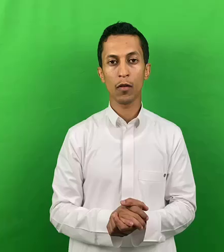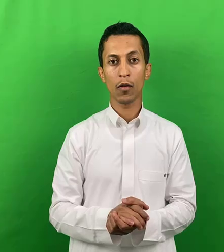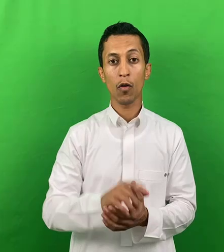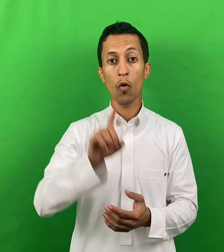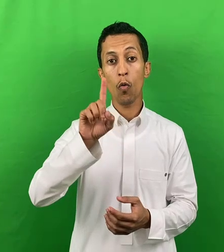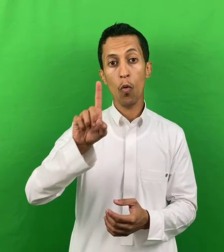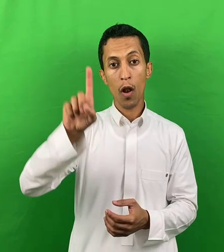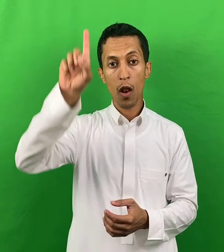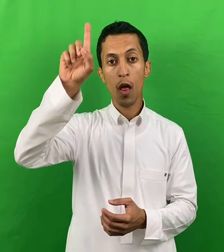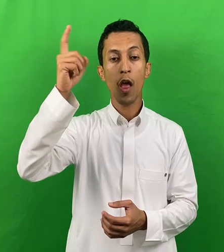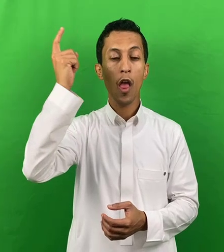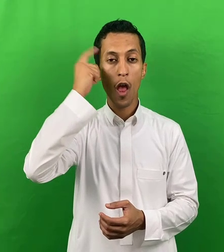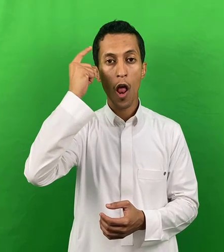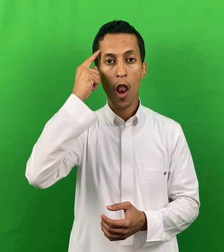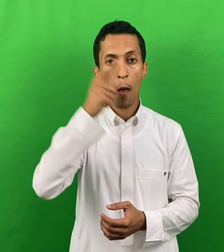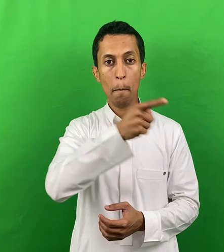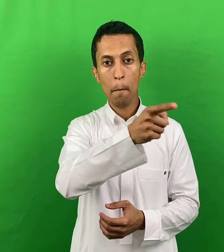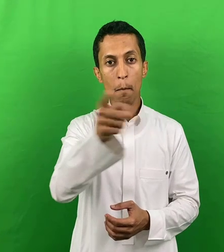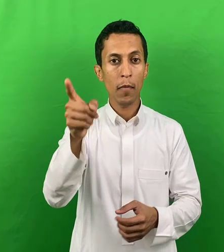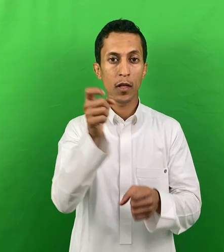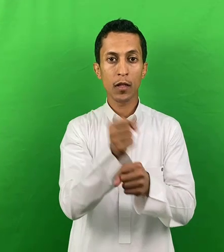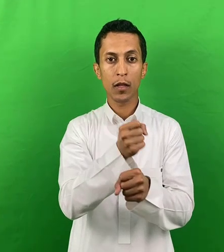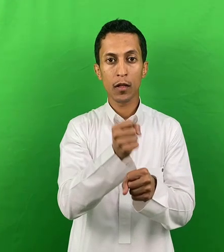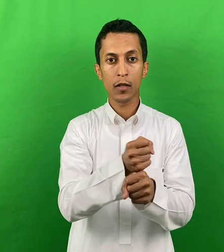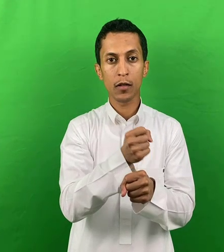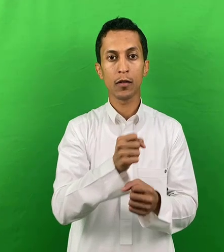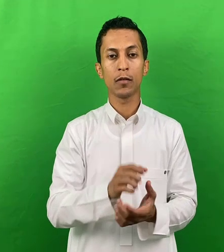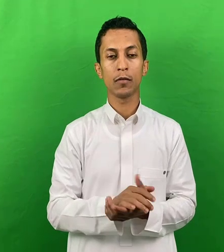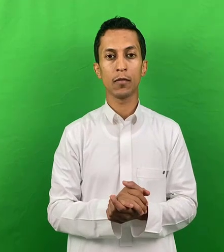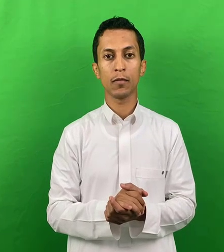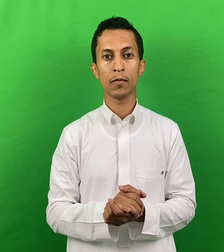الله يعلم ما تصنعون